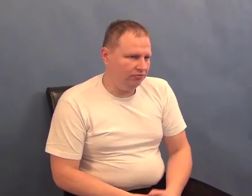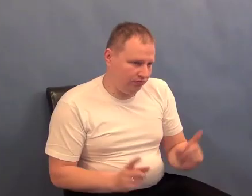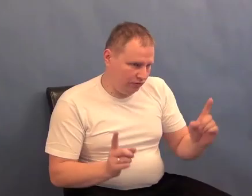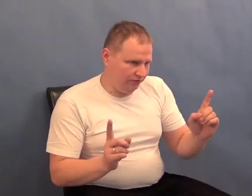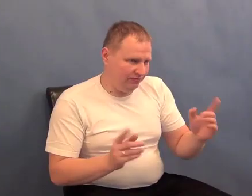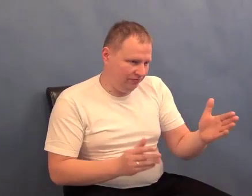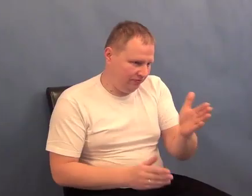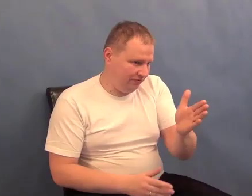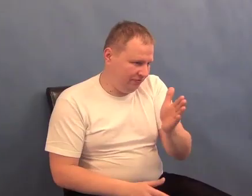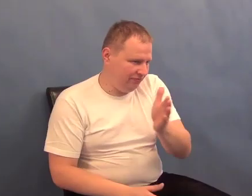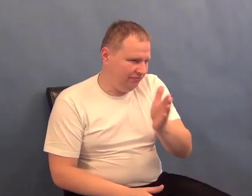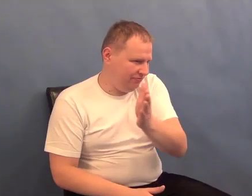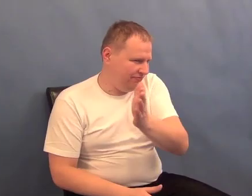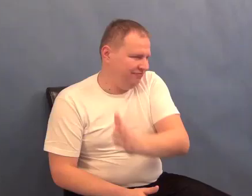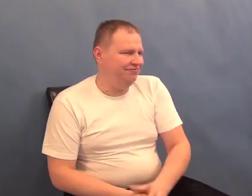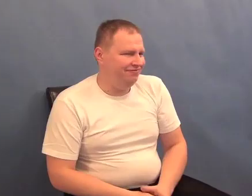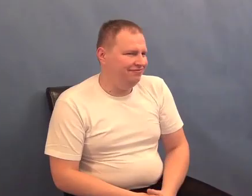Trzeba uważać i się odsunąć.